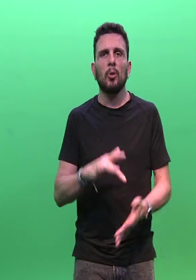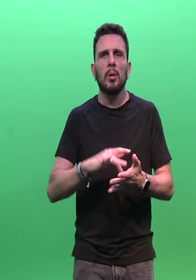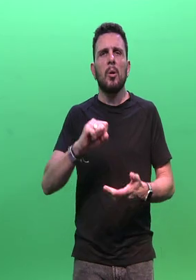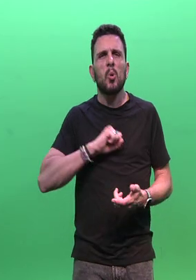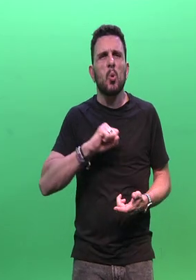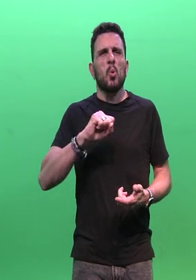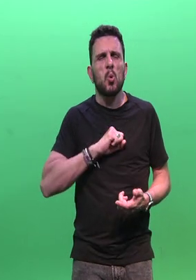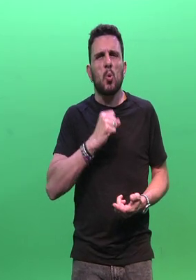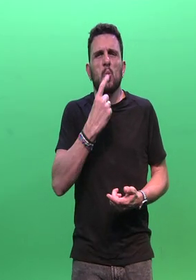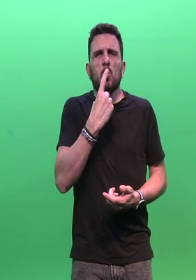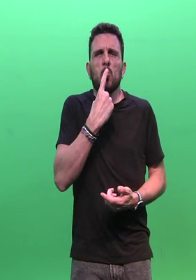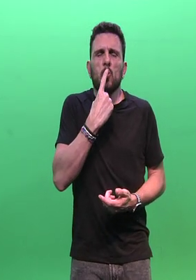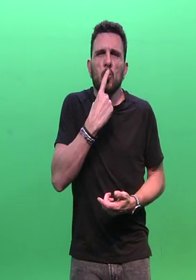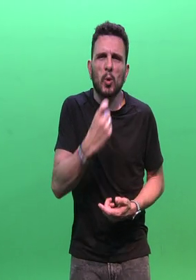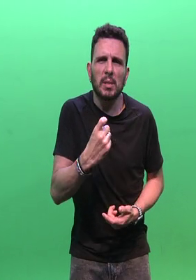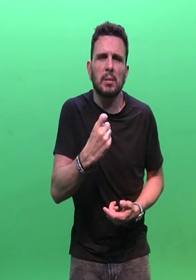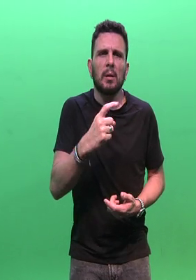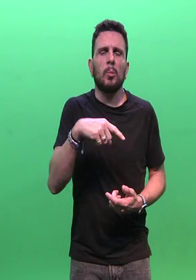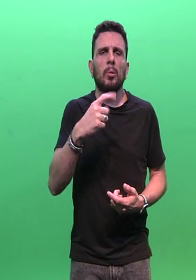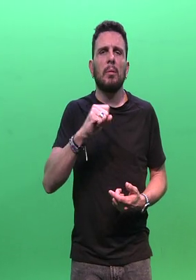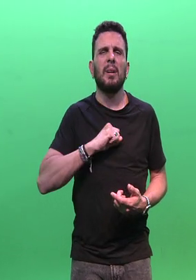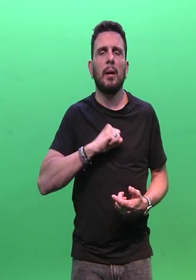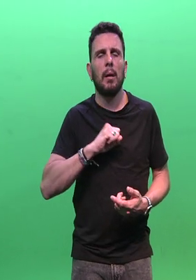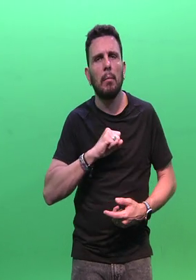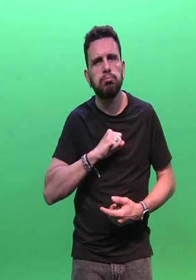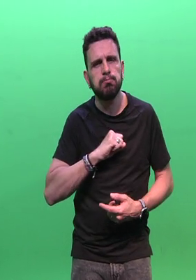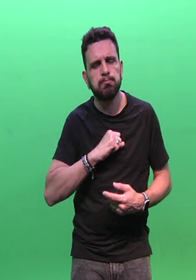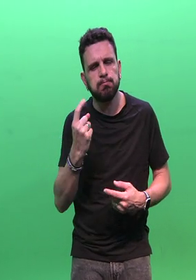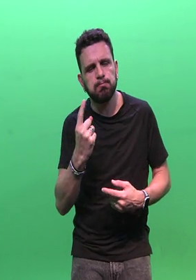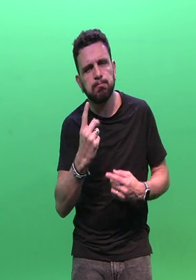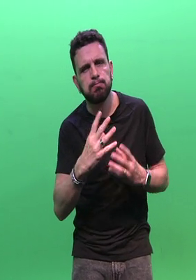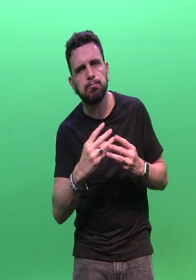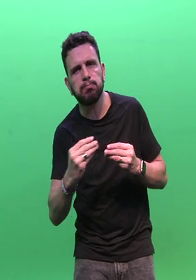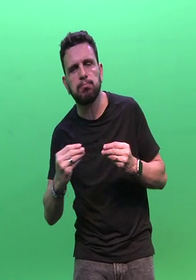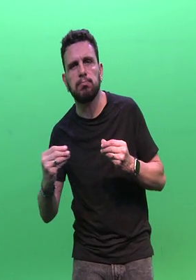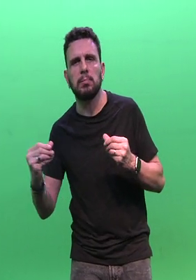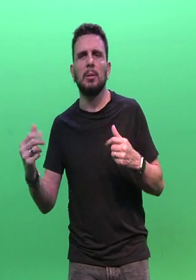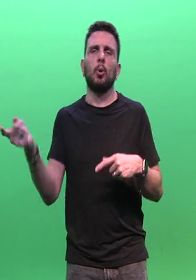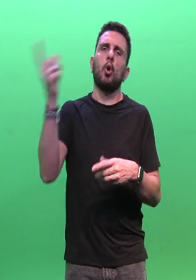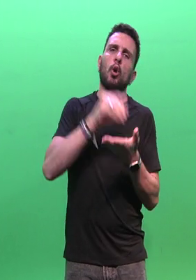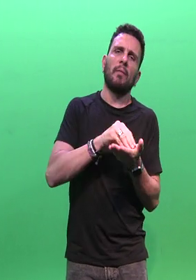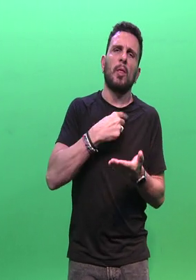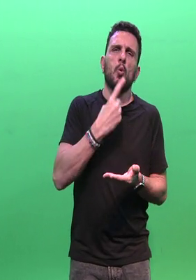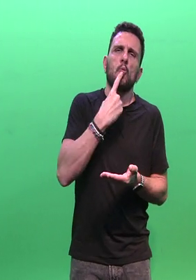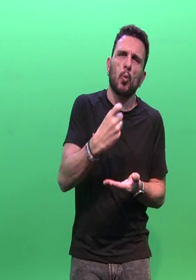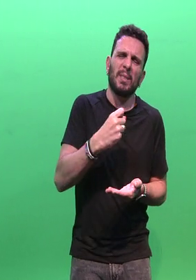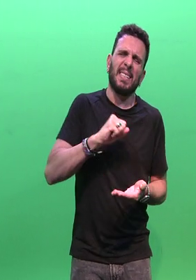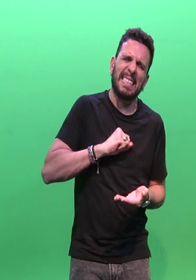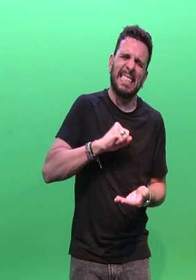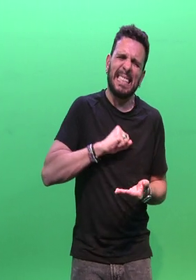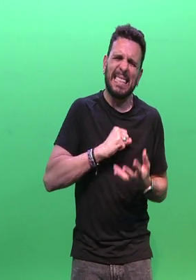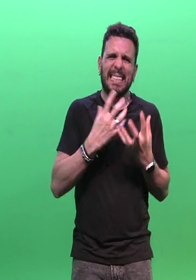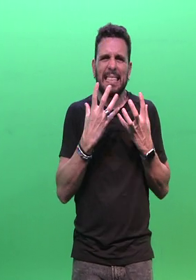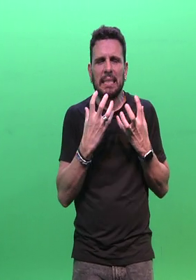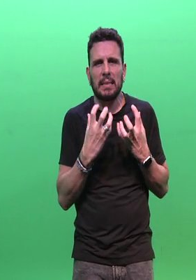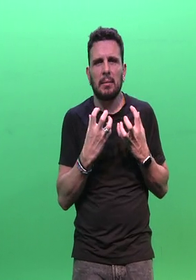Quan començo a tossir em costa, després ja ho faig de manera més fluida fins que paro. Després em torna a passar el mateix, tinc tos seca.